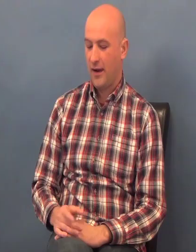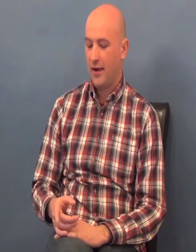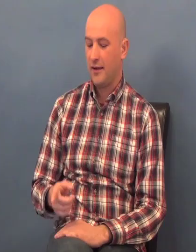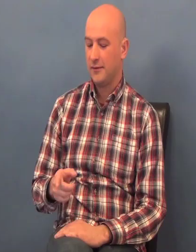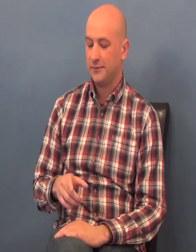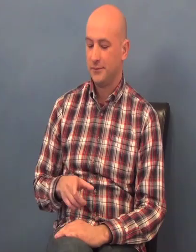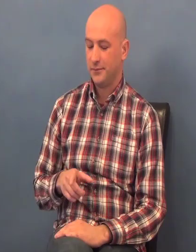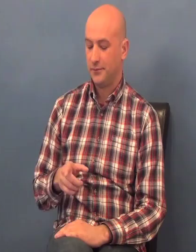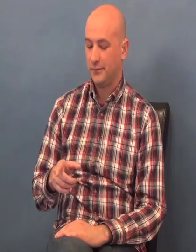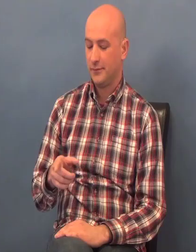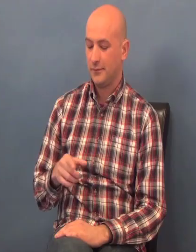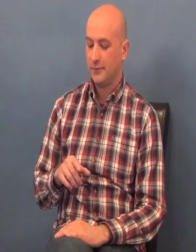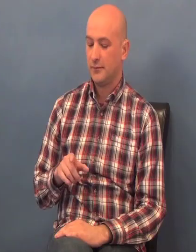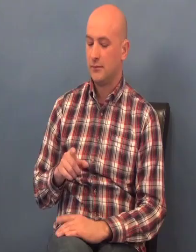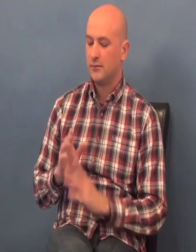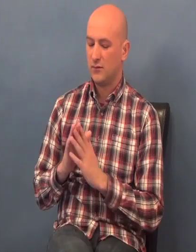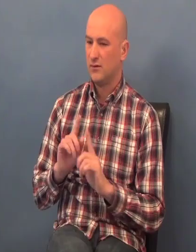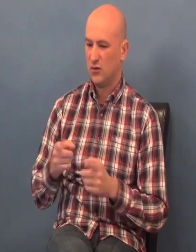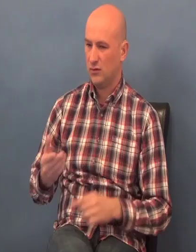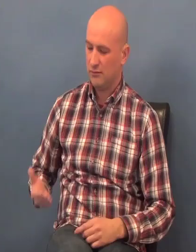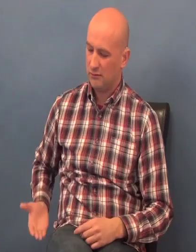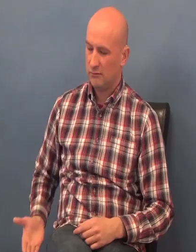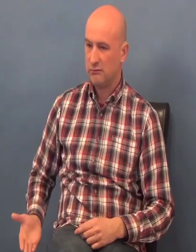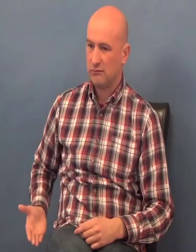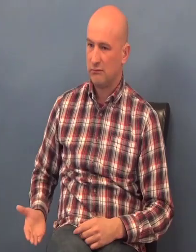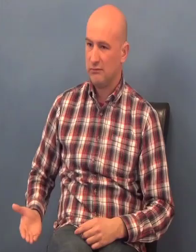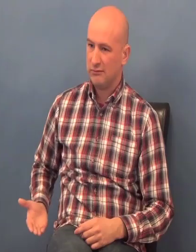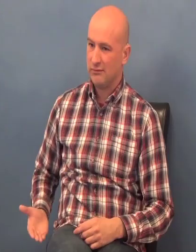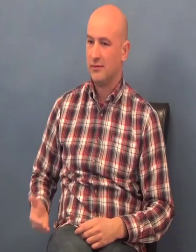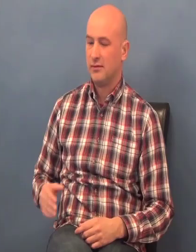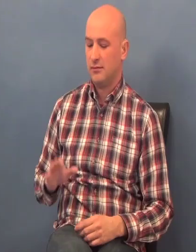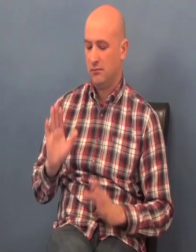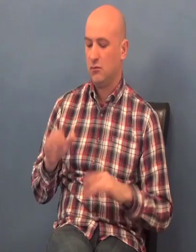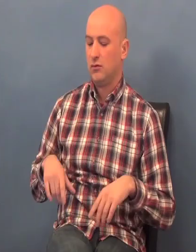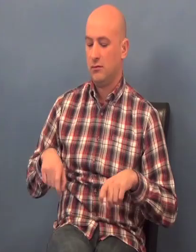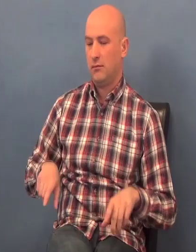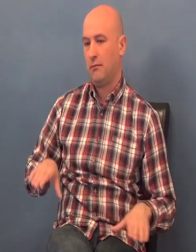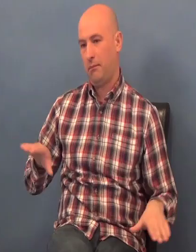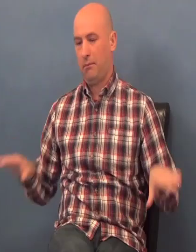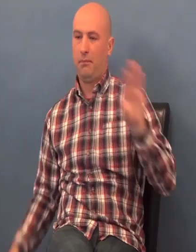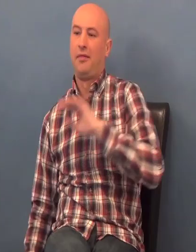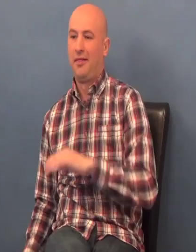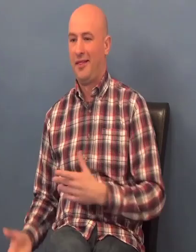Ten znak zakazuje piłowania, bo można spaść z siedzenia.